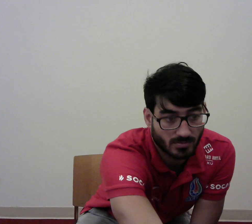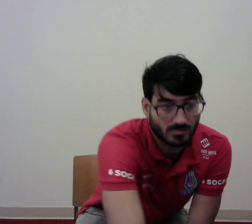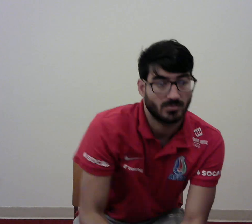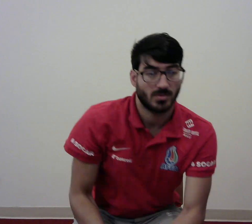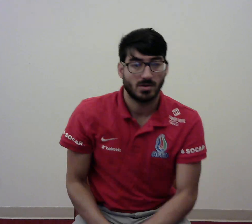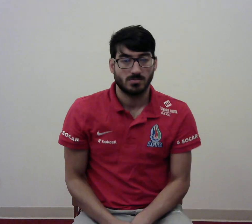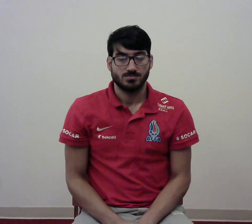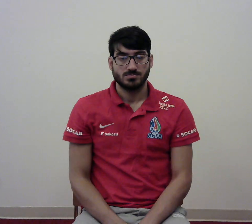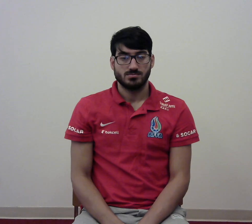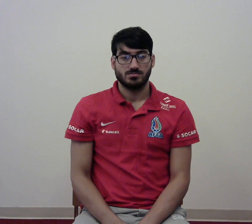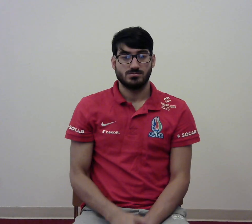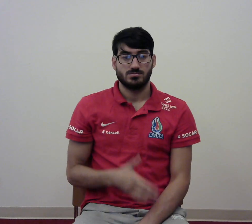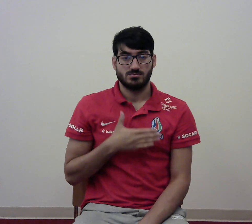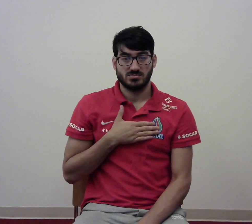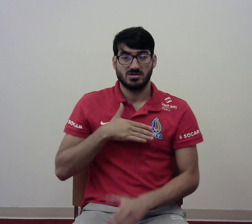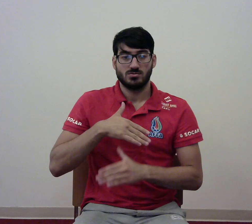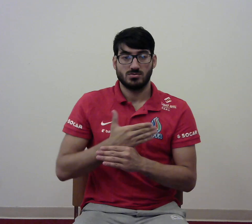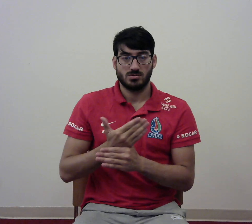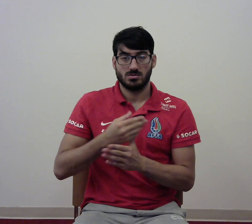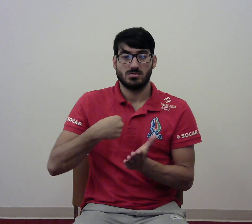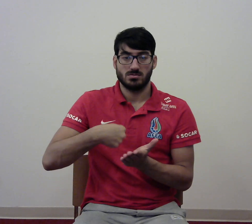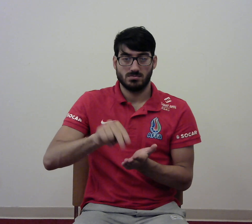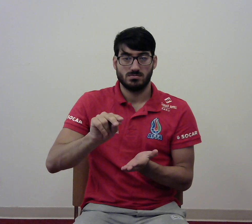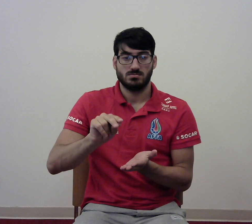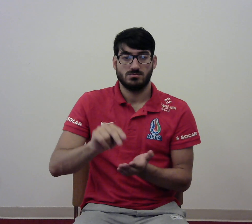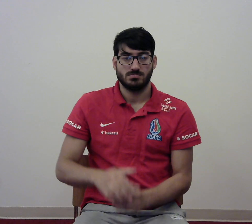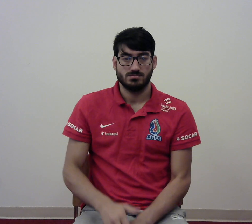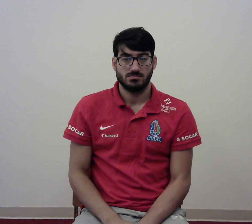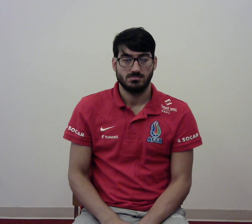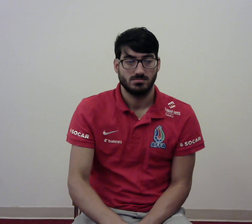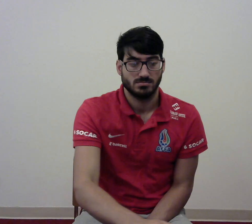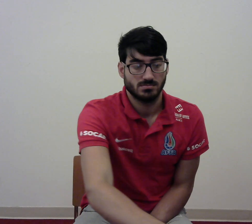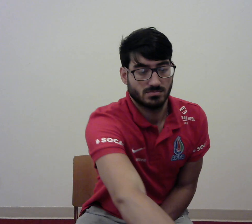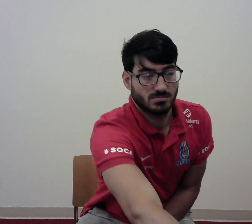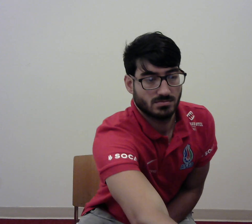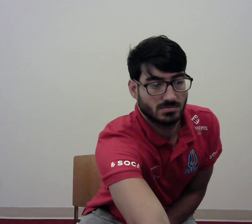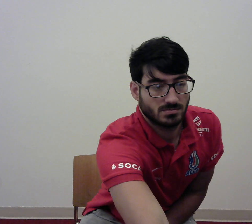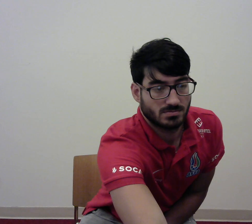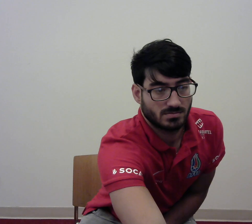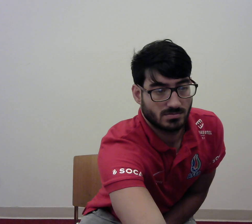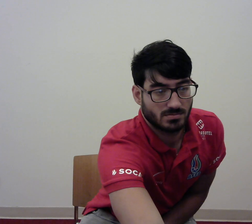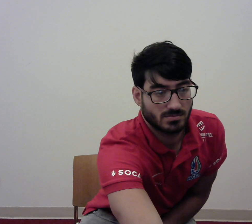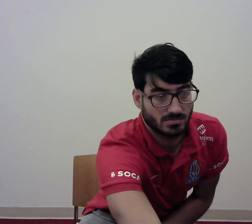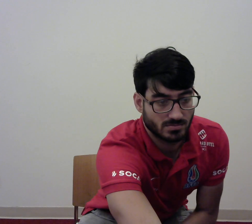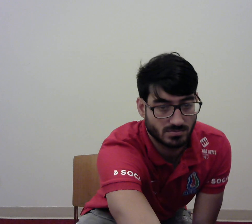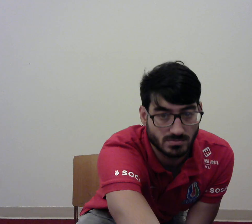Mən çörək almaq istəyirəm